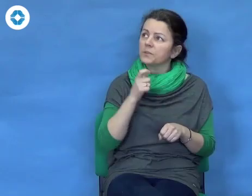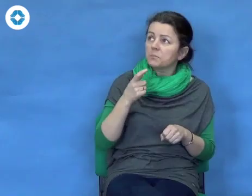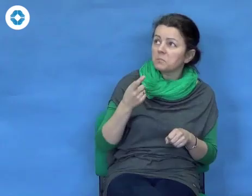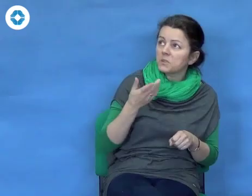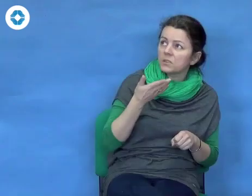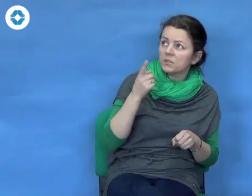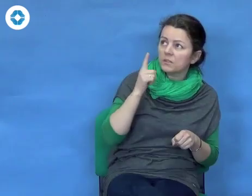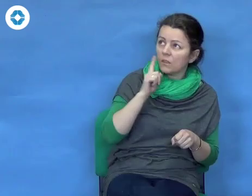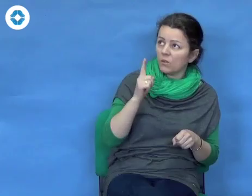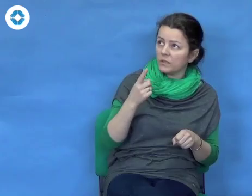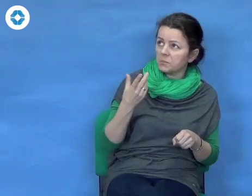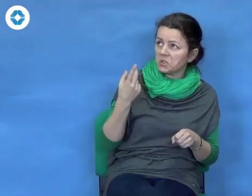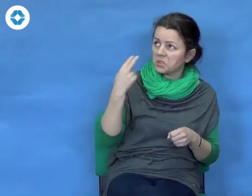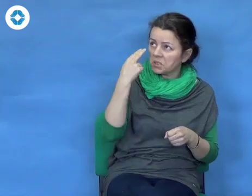Mężczyzna nie patrzył na niego.